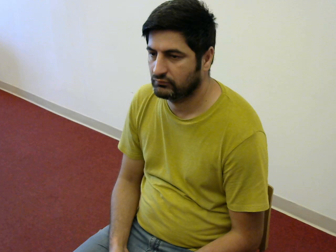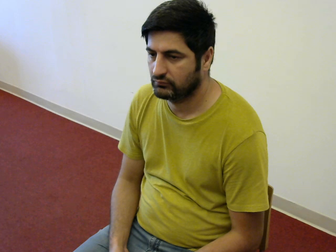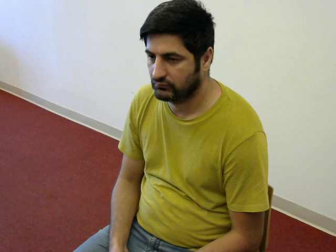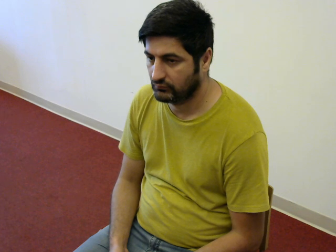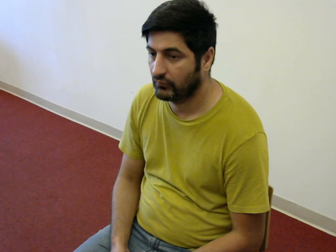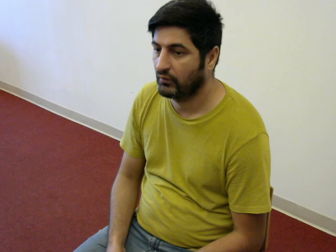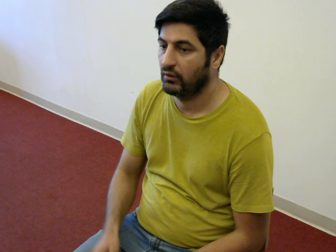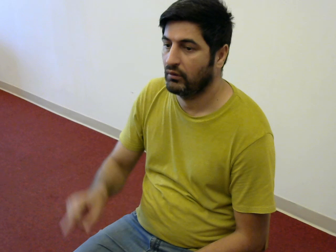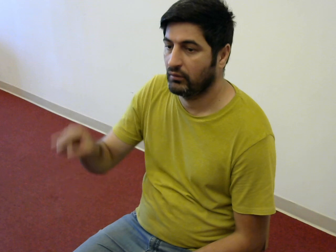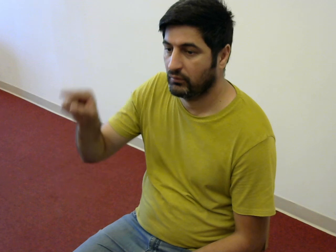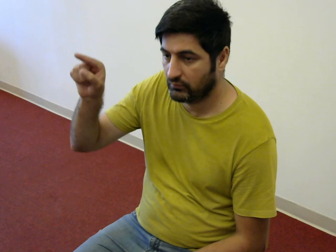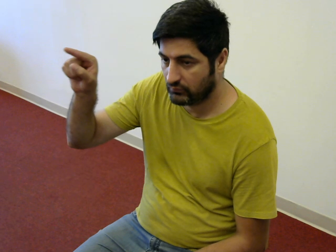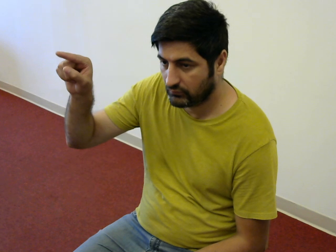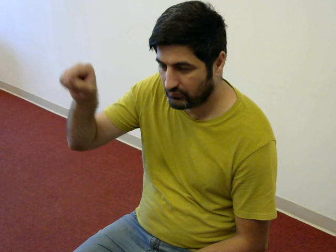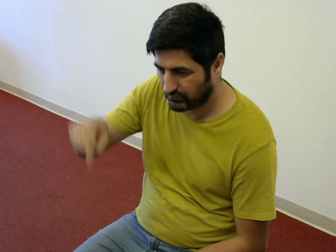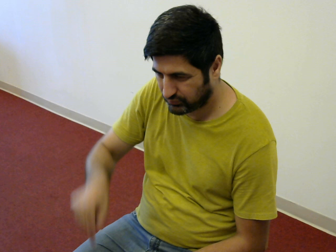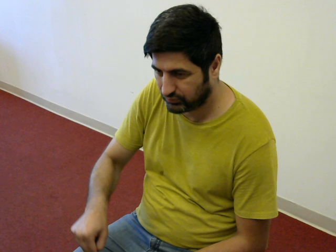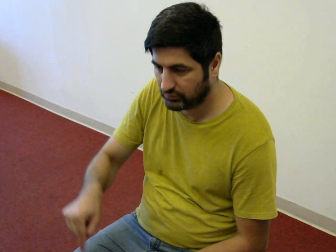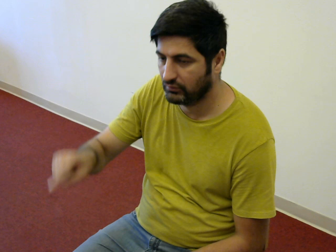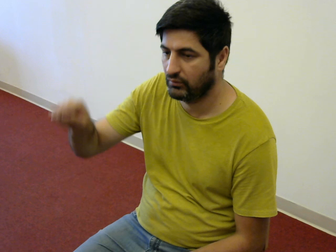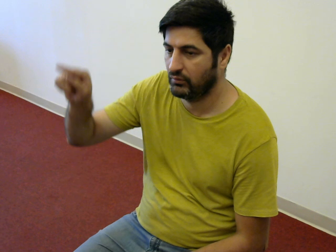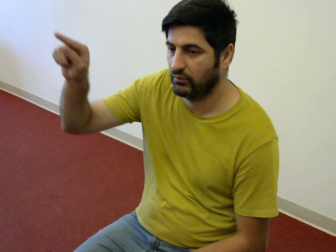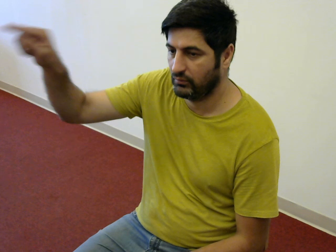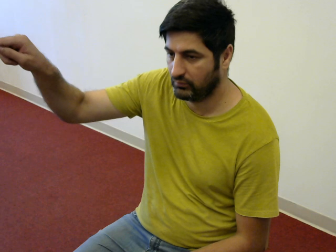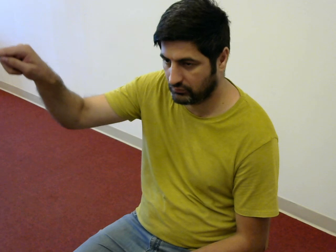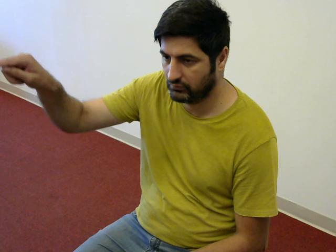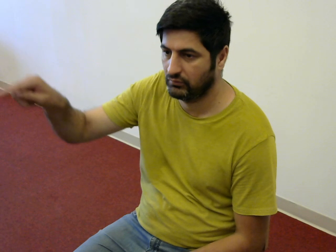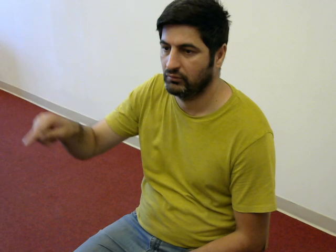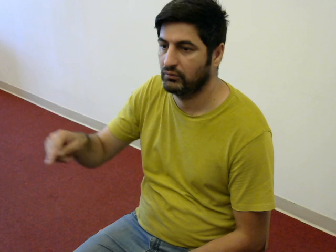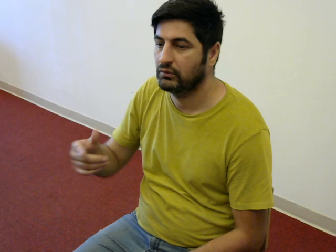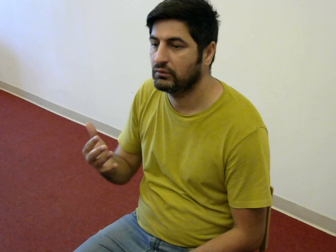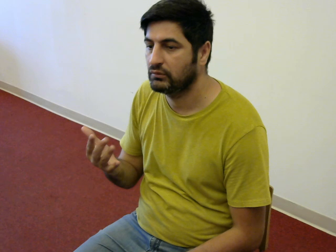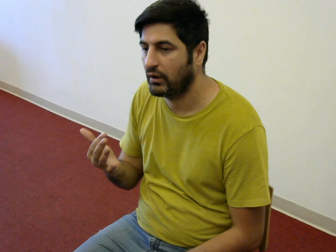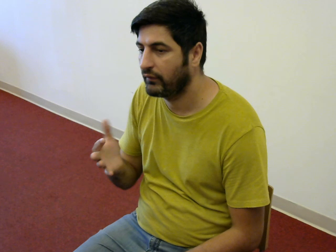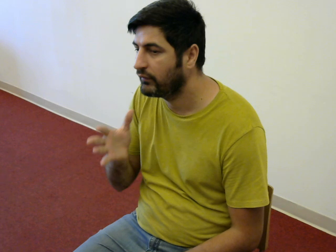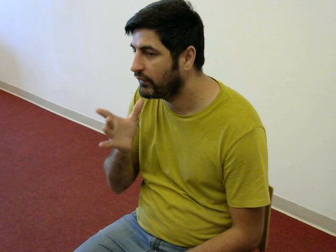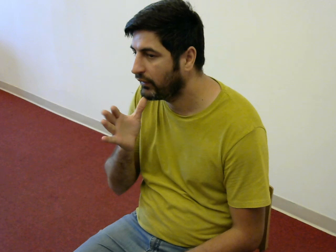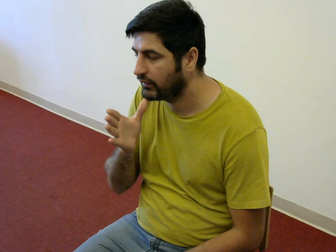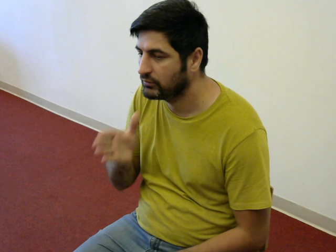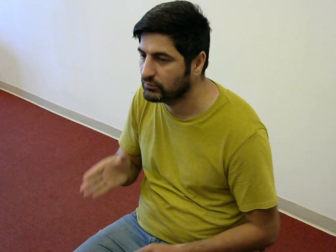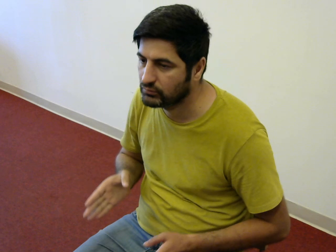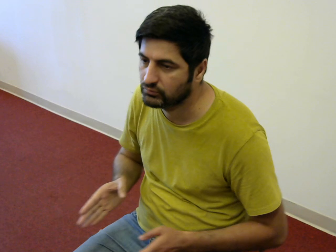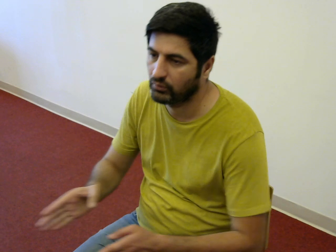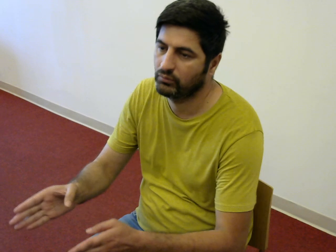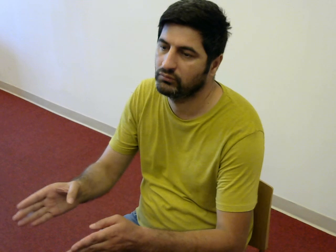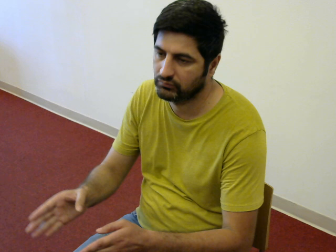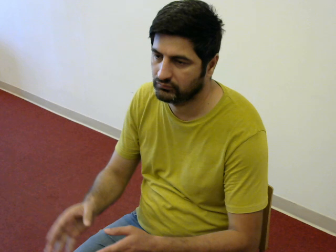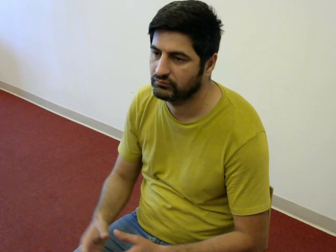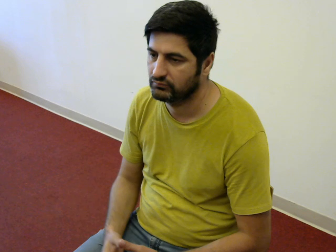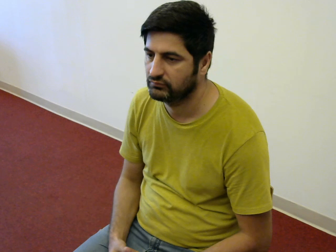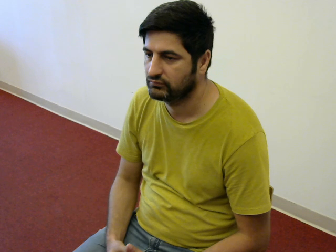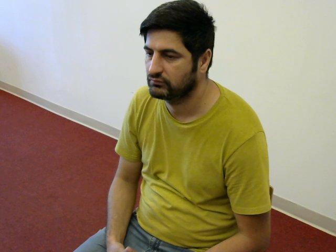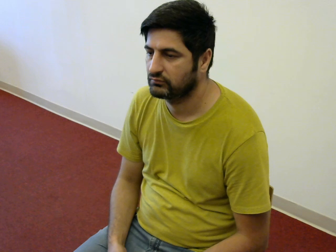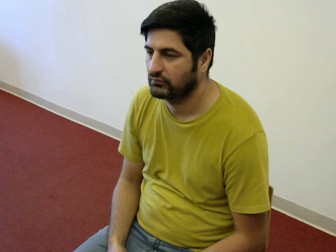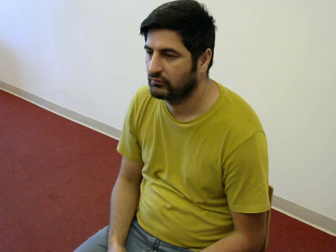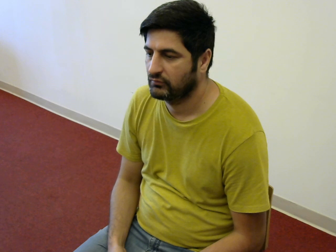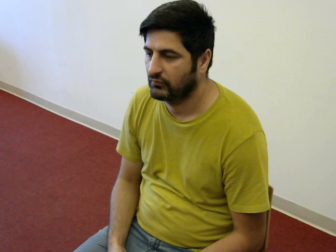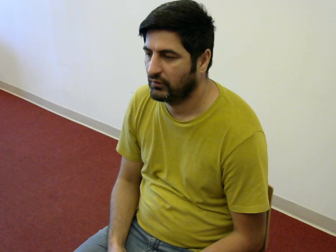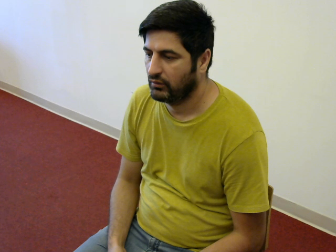Burdan oraya nə qədər vaxt yoldur?